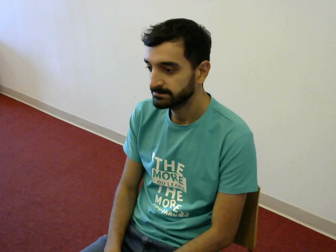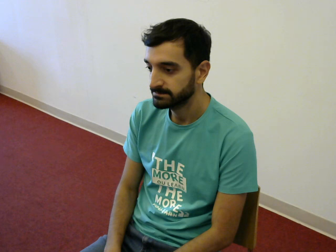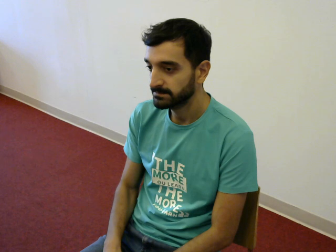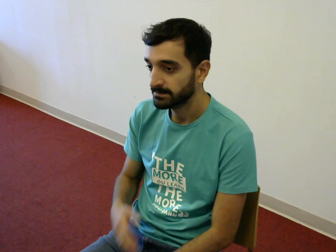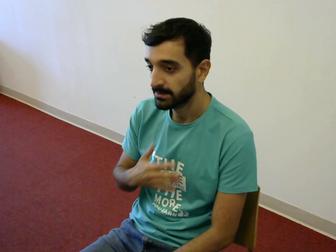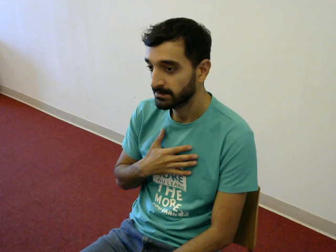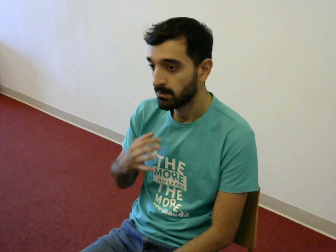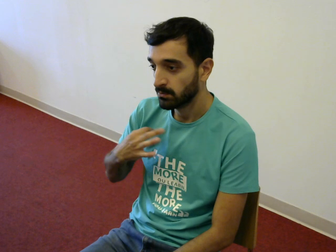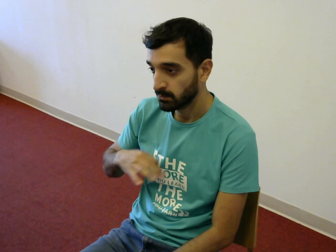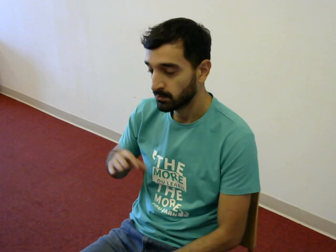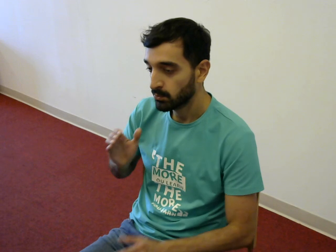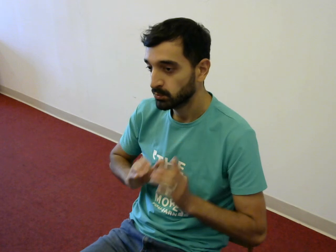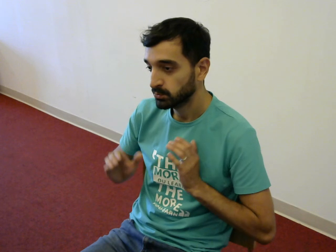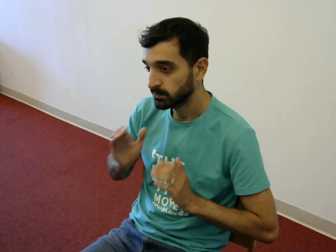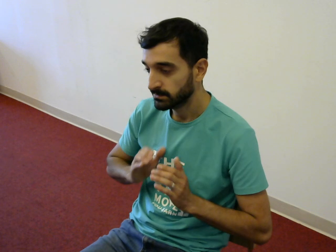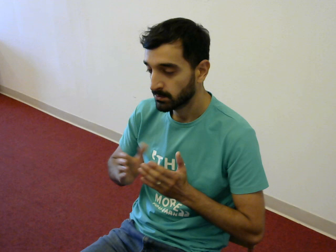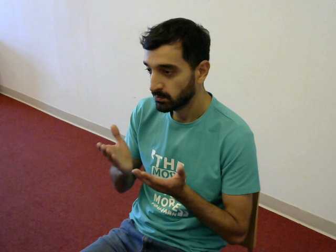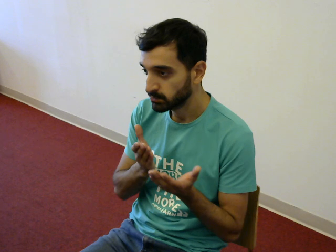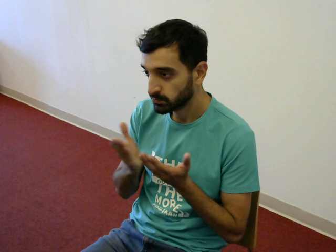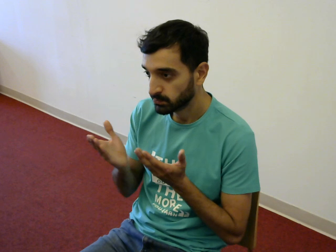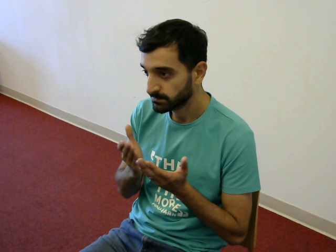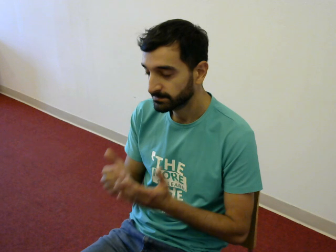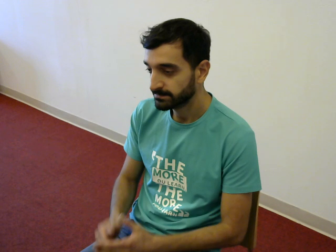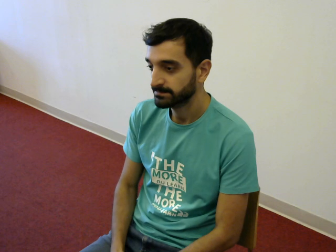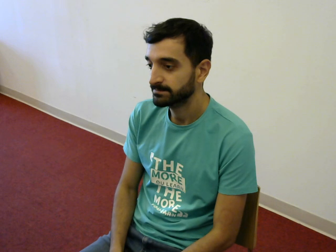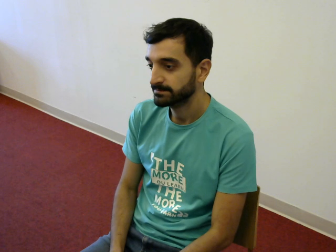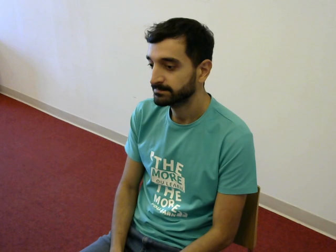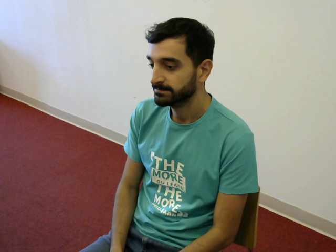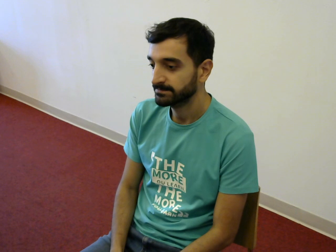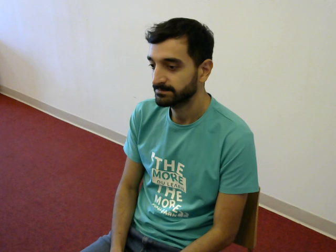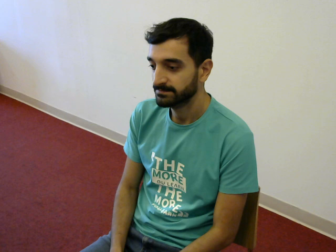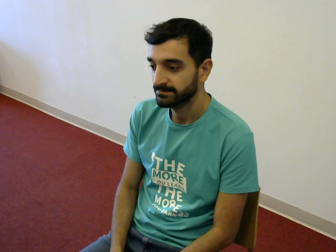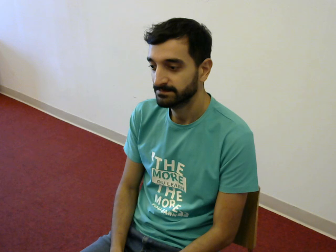Mənim oğlum universitetdə oxuyur